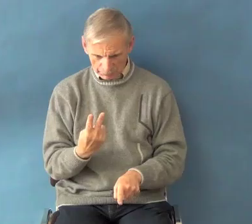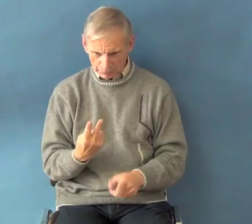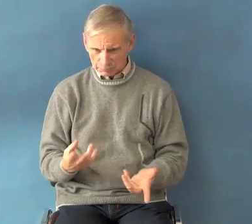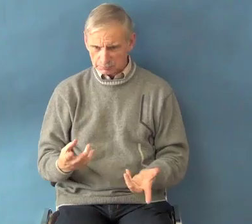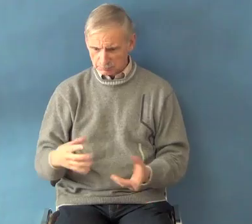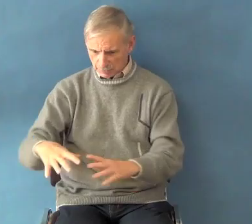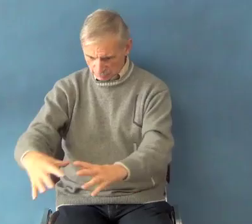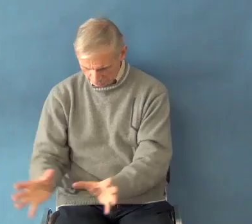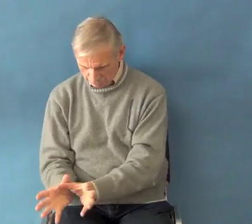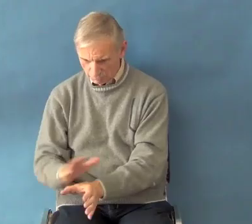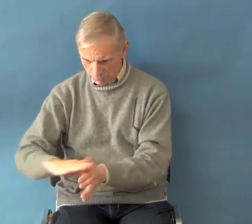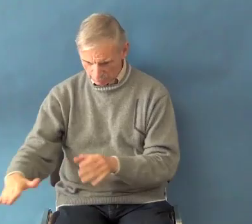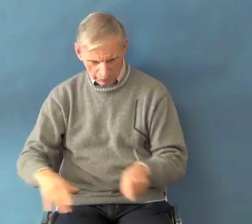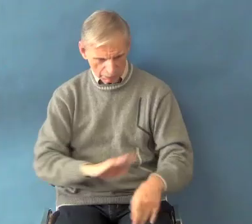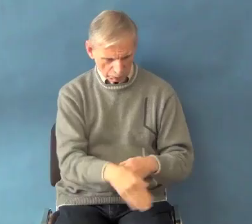Jeden kosz pełny, drugi pusty.